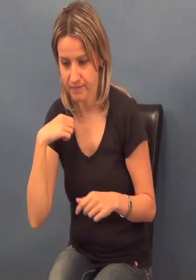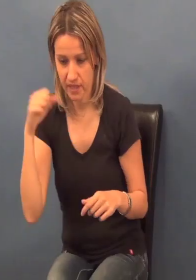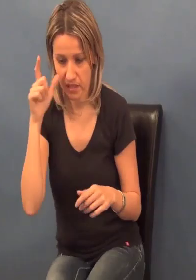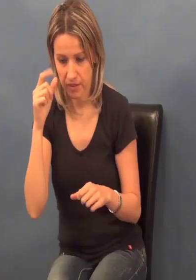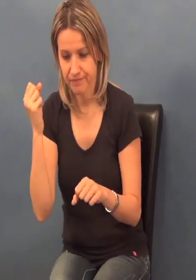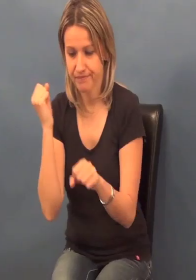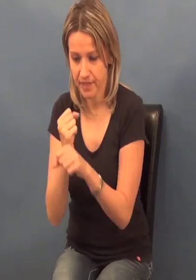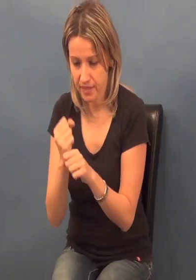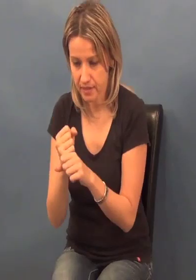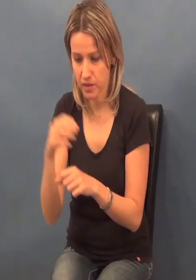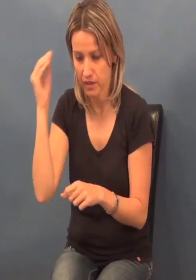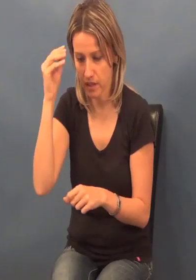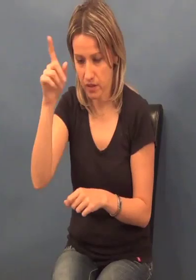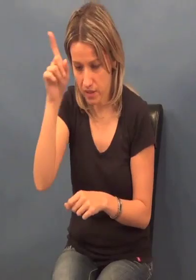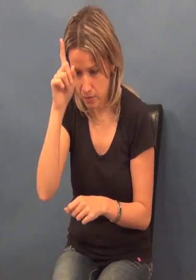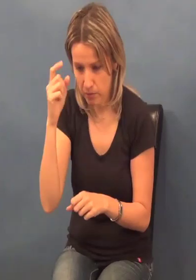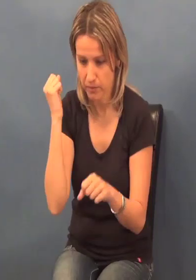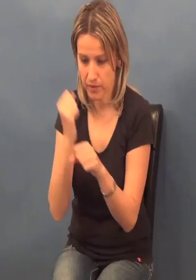Pracuję rano, nauka niemieckiego.